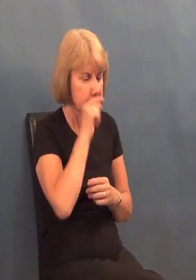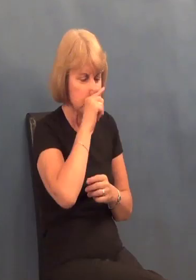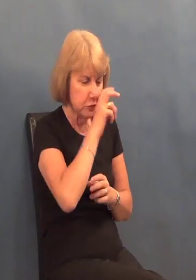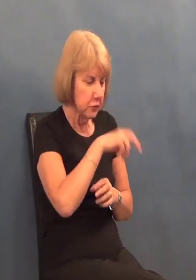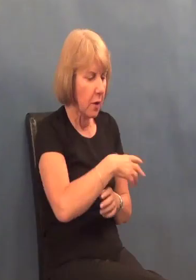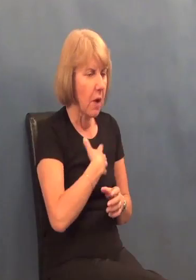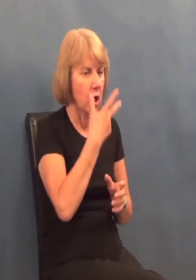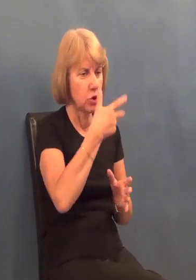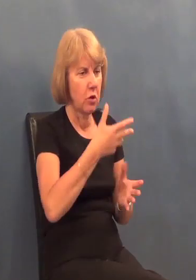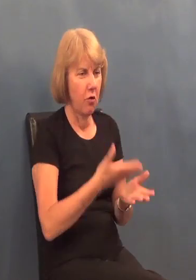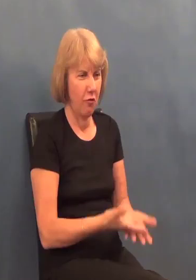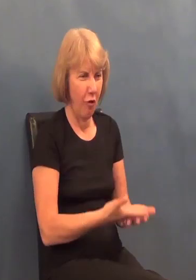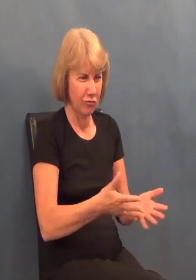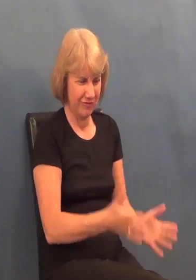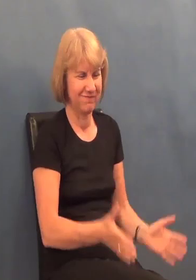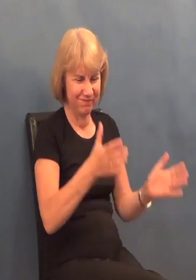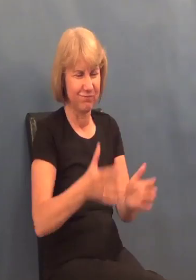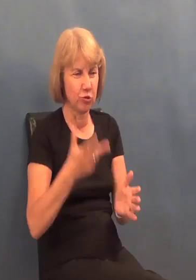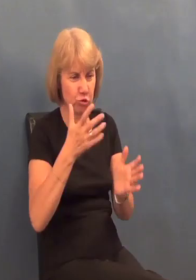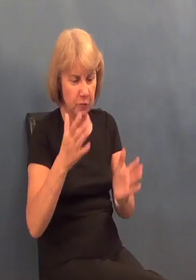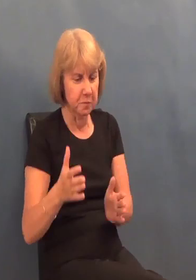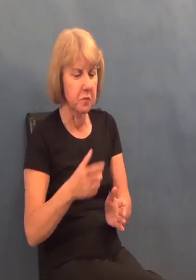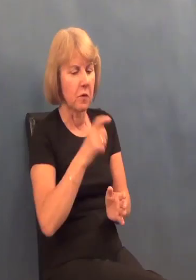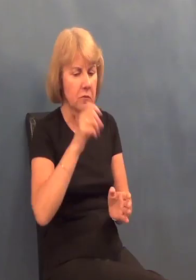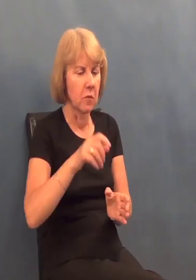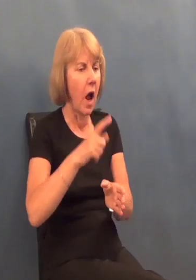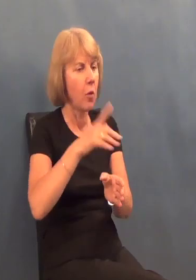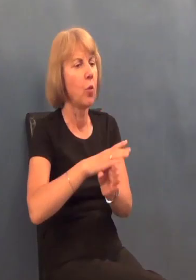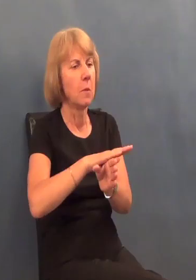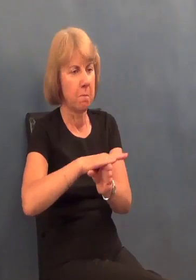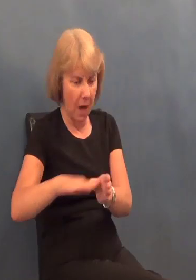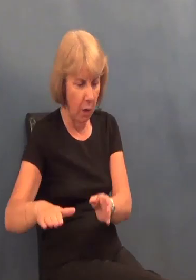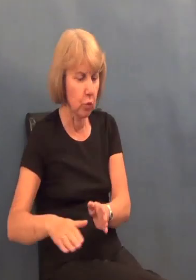Schodzi z drabiny, a na dole są trzy duże kosze. Jeden jest już pełny.